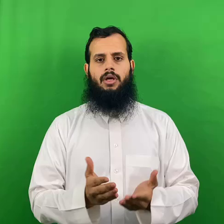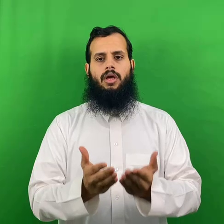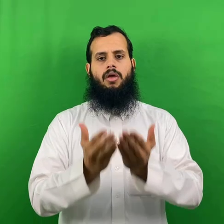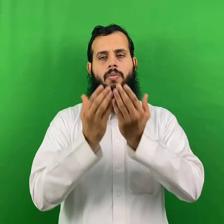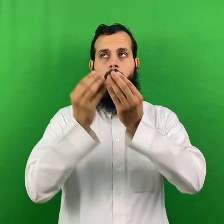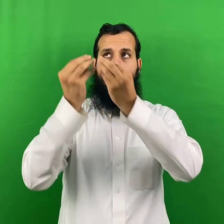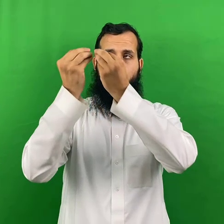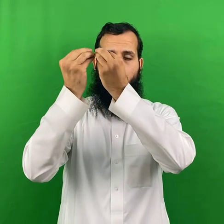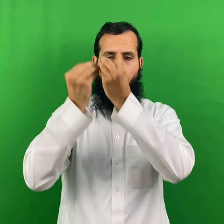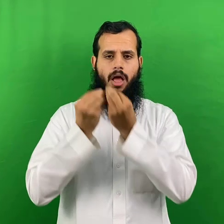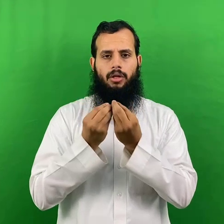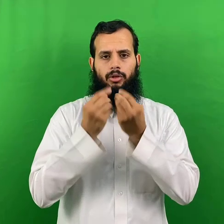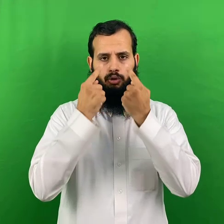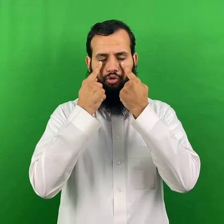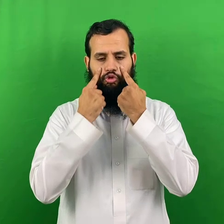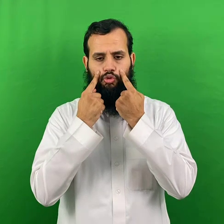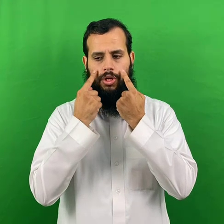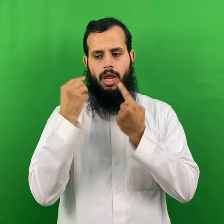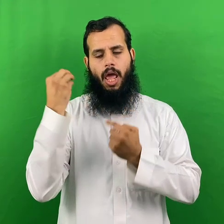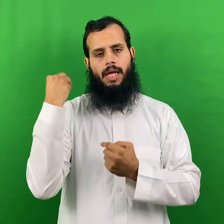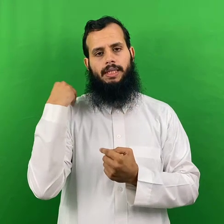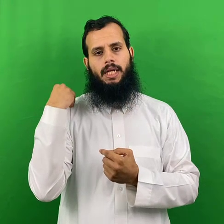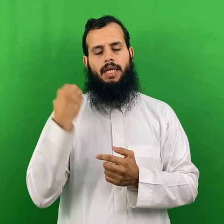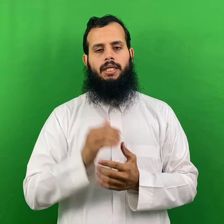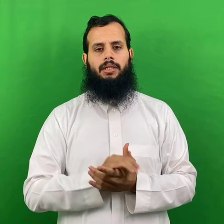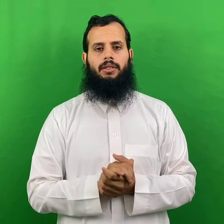ربنا آتنا في الدنيا حسنة